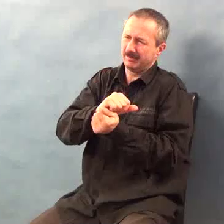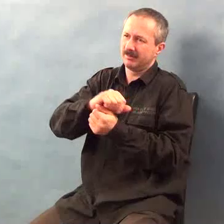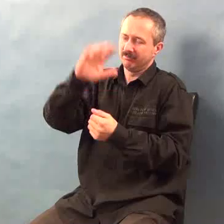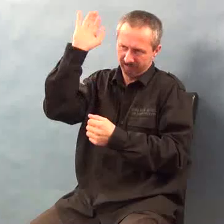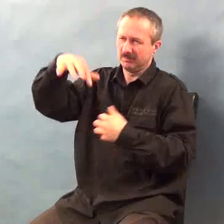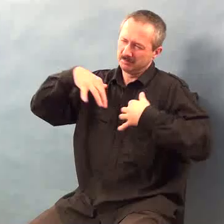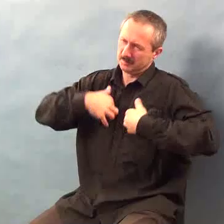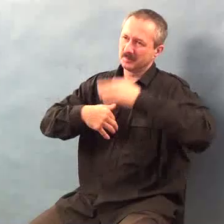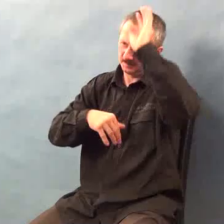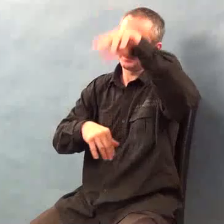Był zmęczony.